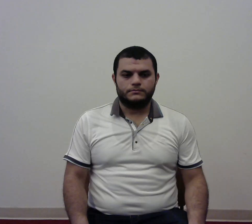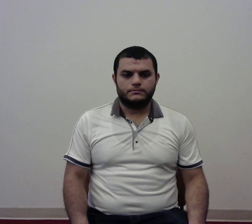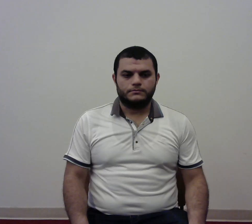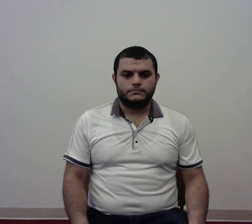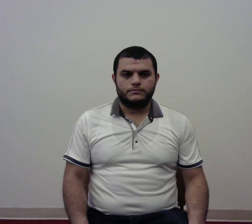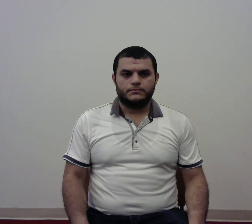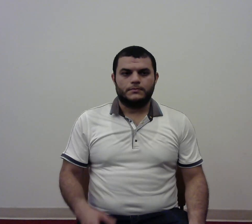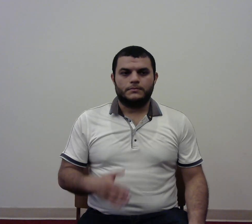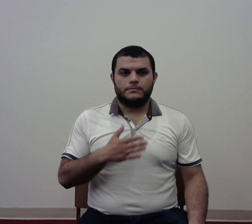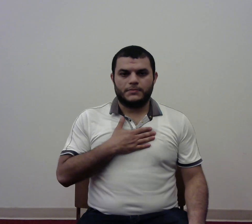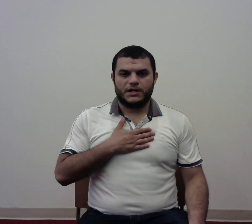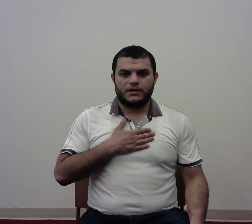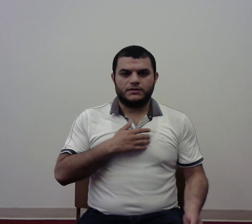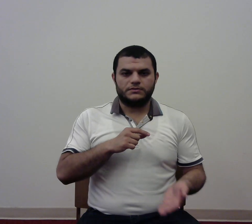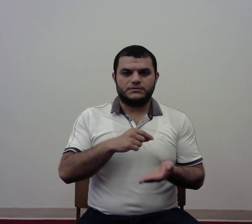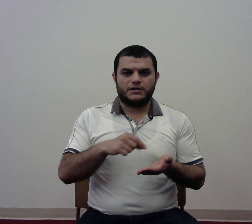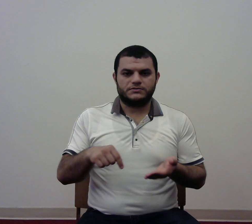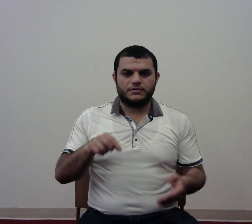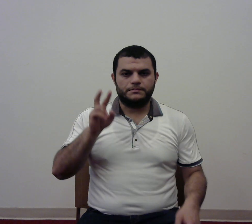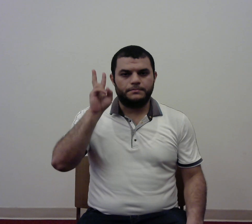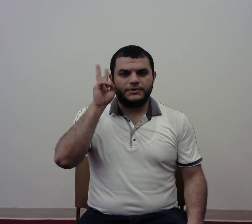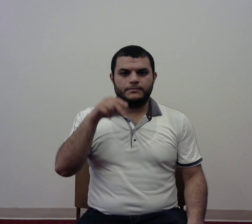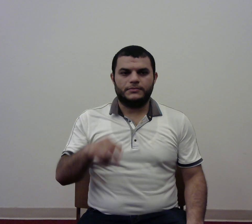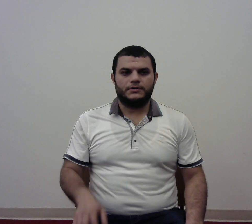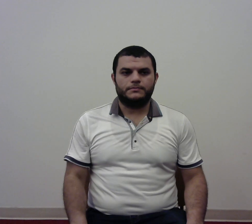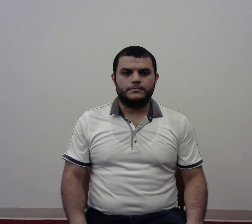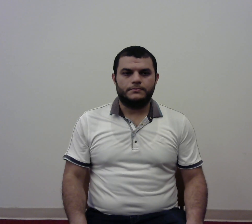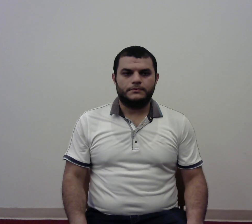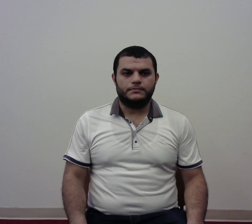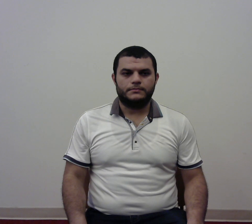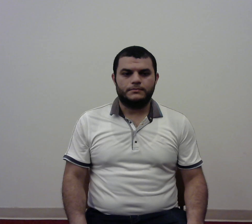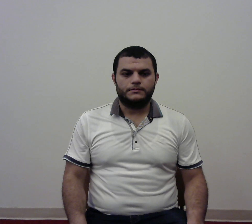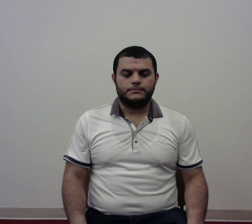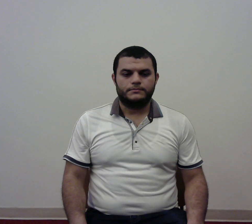Mən yaza bilmirəm